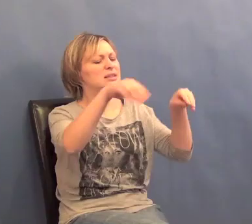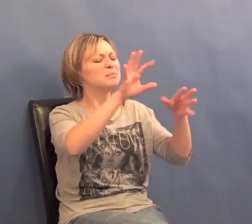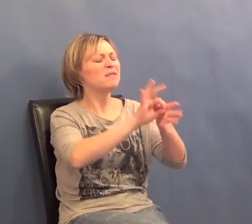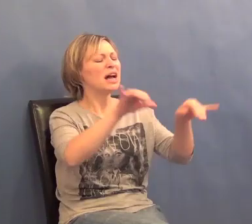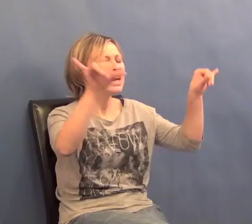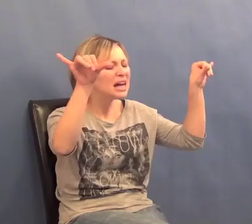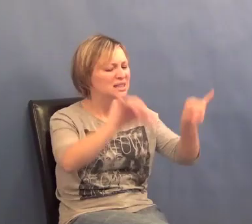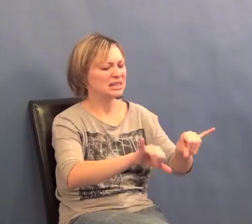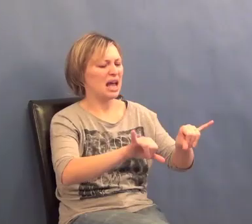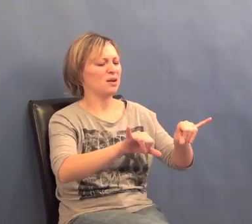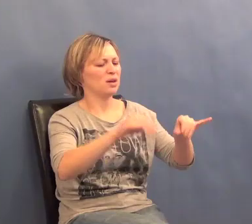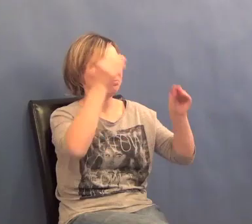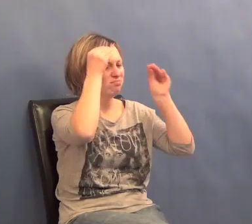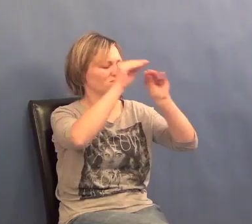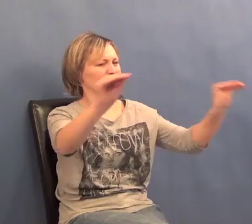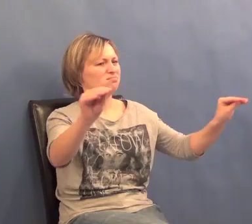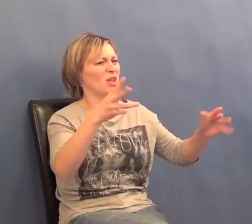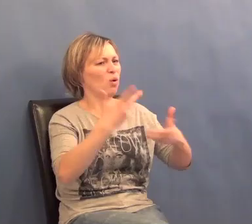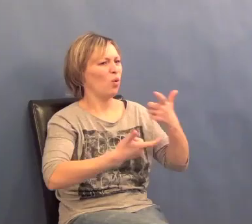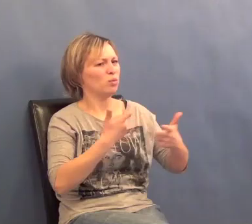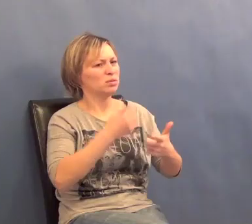Pewnie to w restauracji uprzedza, żeby nie robić tego.